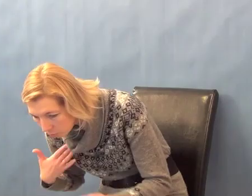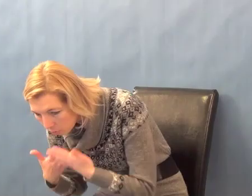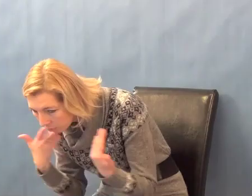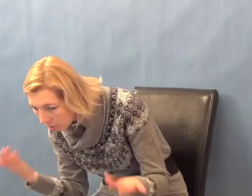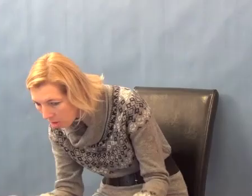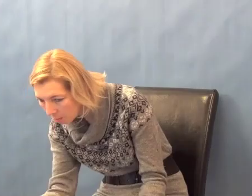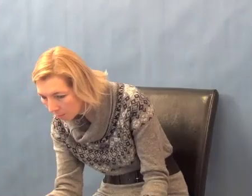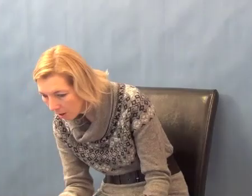Czuję, że nie ma.